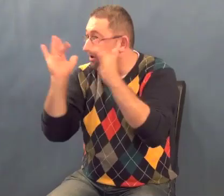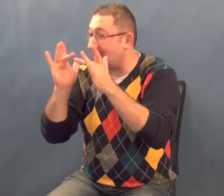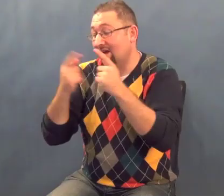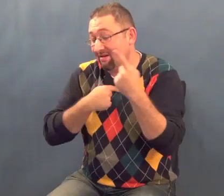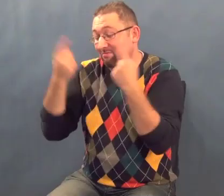Masz rację.